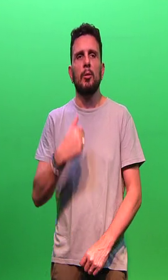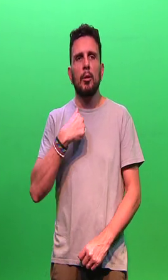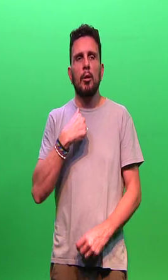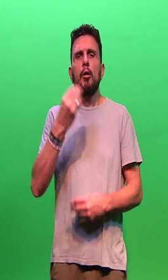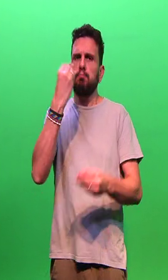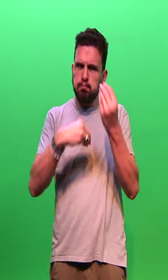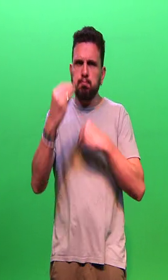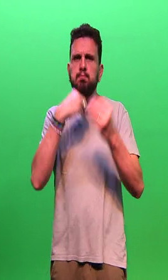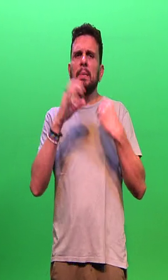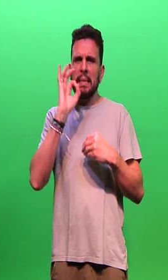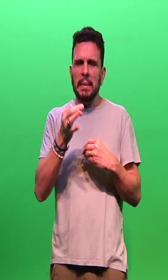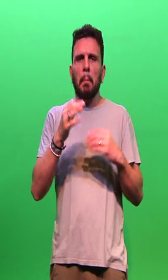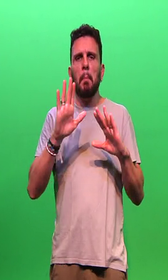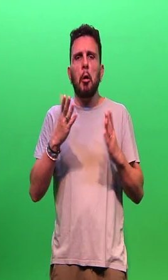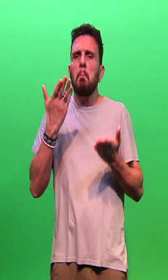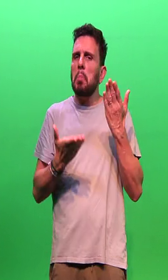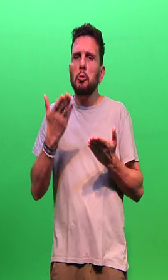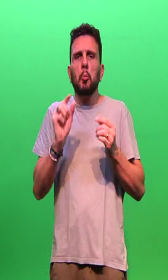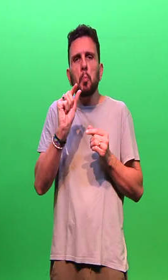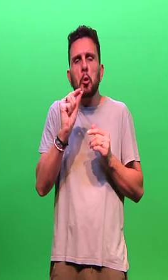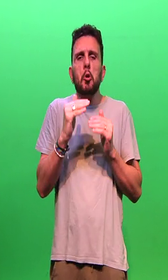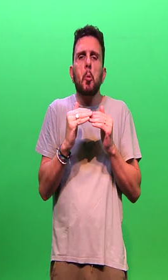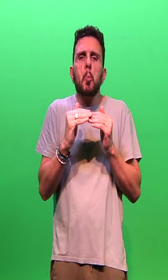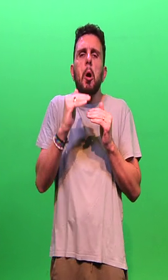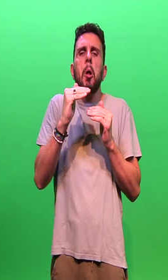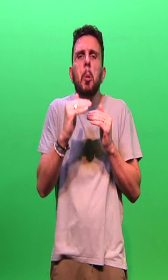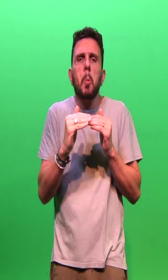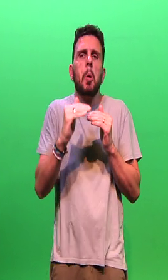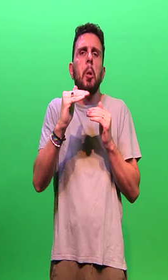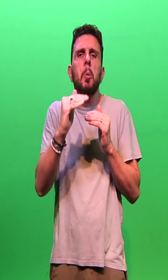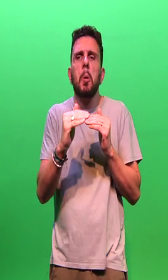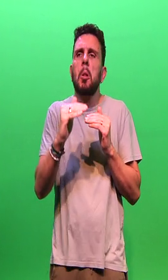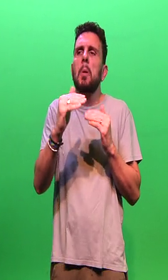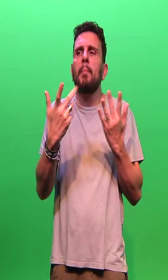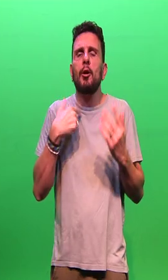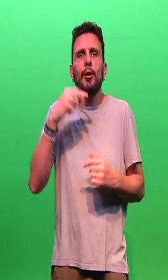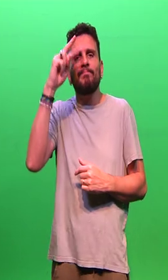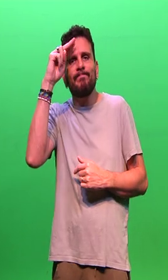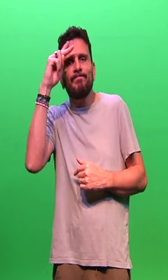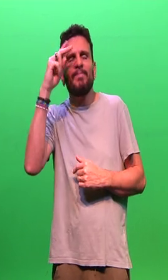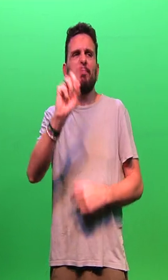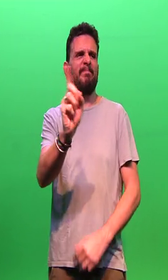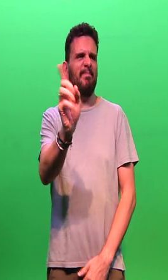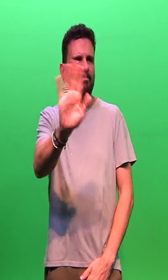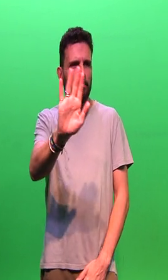Menjo molt, sí, però el pes varia molt poc, estic més o menys sempre igual, però no estic preocupat, no.